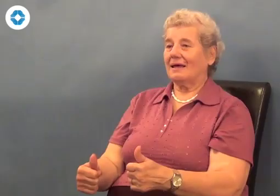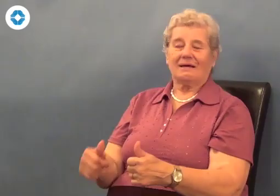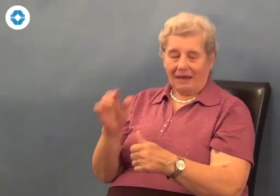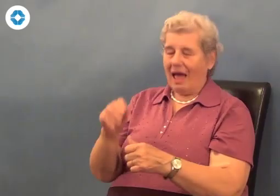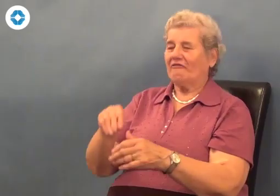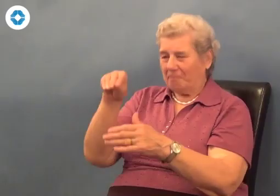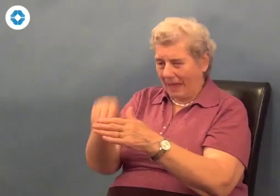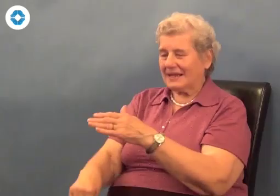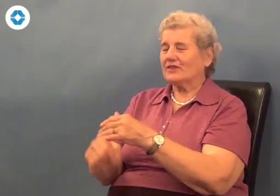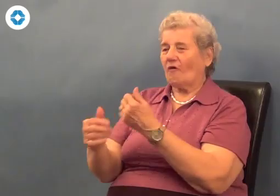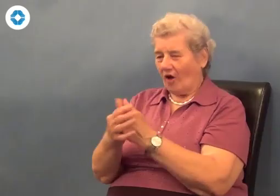Wpadli do wody.